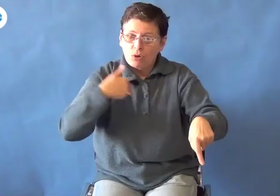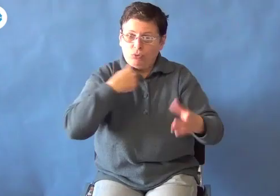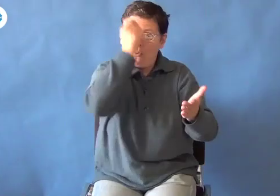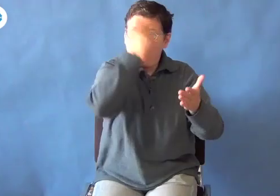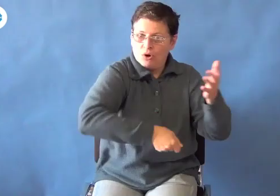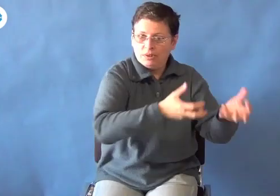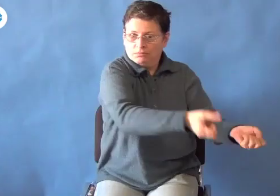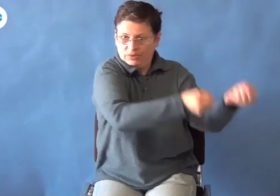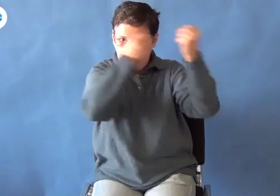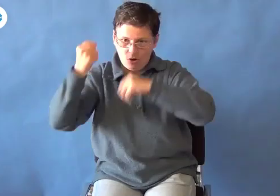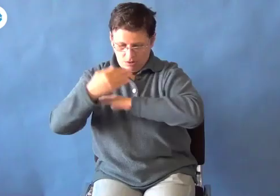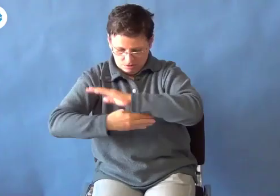Polacy kupują i przywożą.